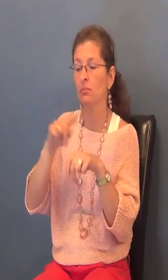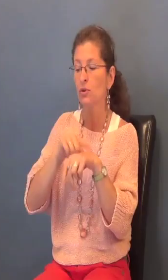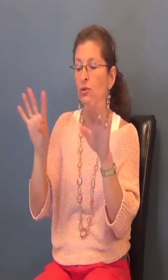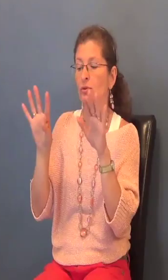Pod tytułem...